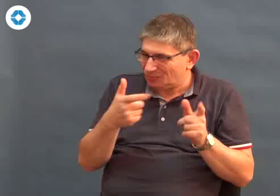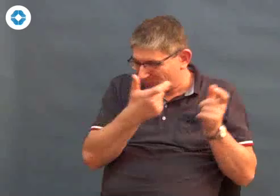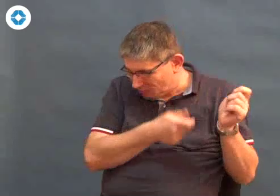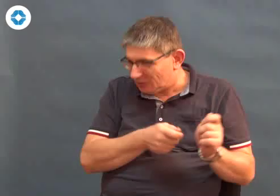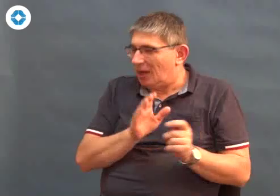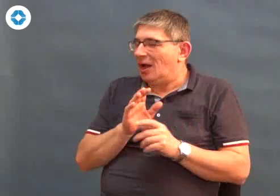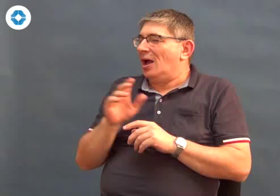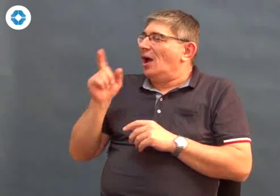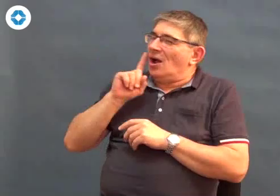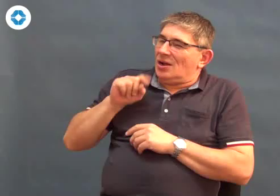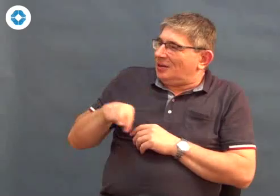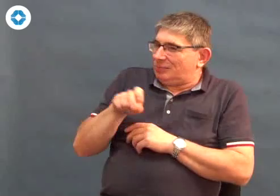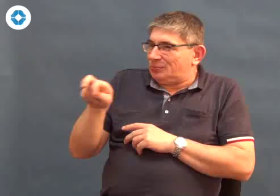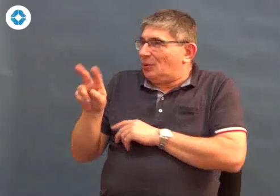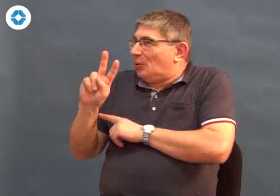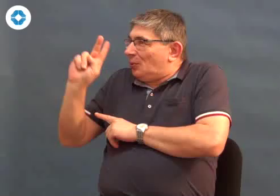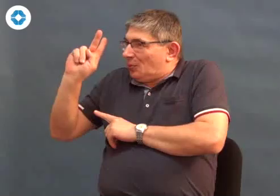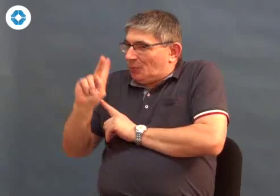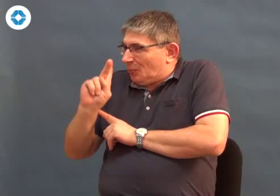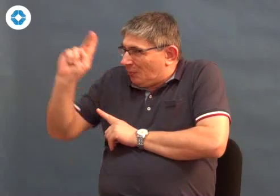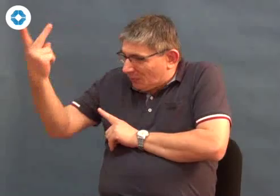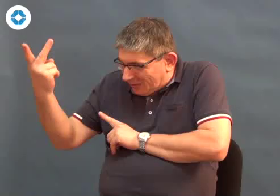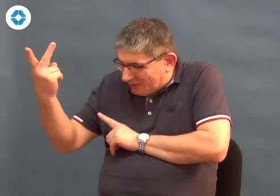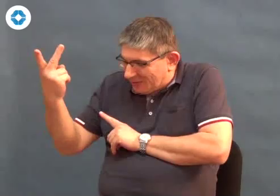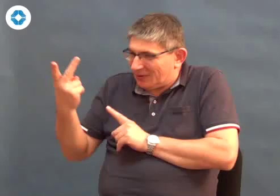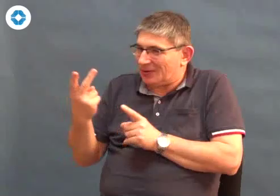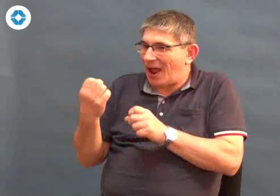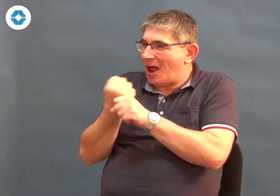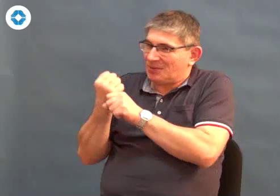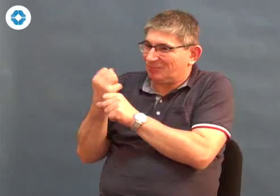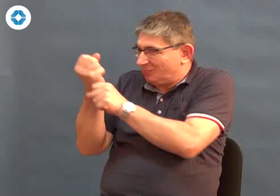Chłopiec idzie w drugie miejsce i tam rzuca kamieniem.